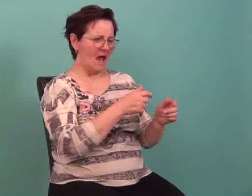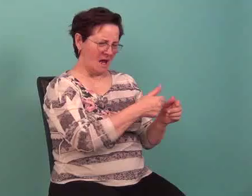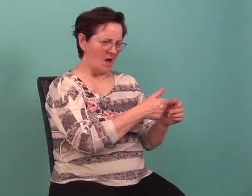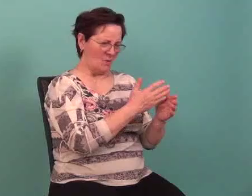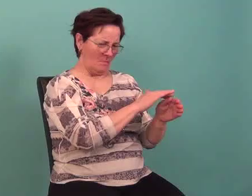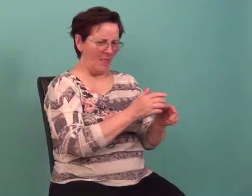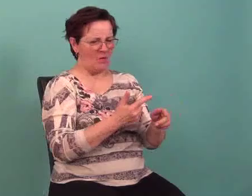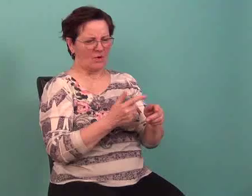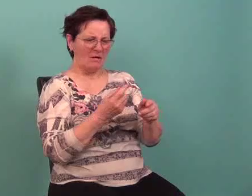W drugim jest trochę, a pan dorzuca do niego gruszki.